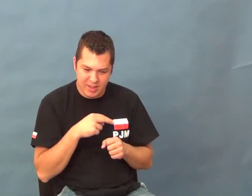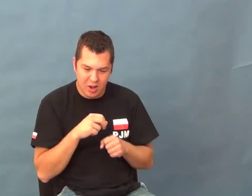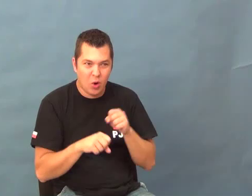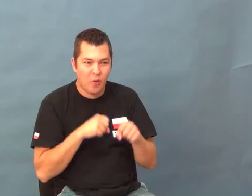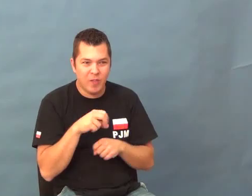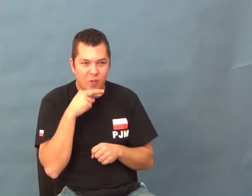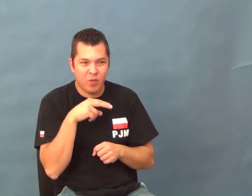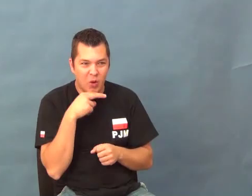Rower wodny.